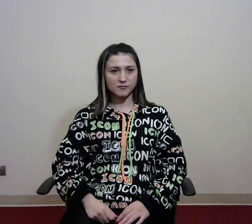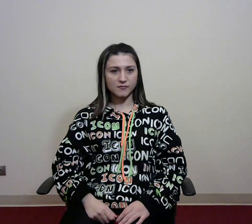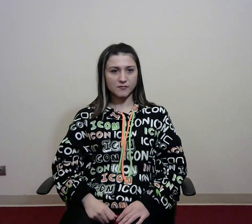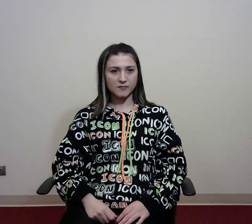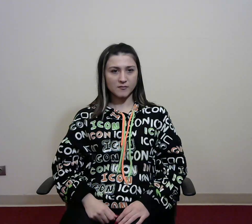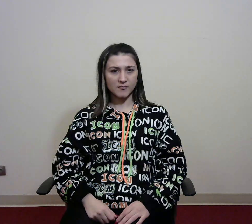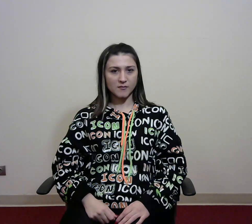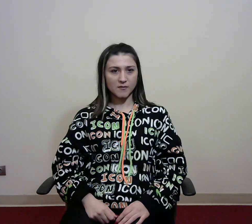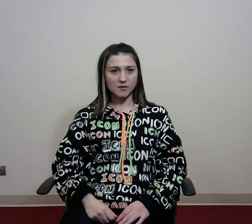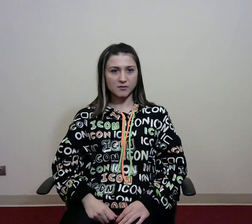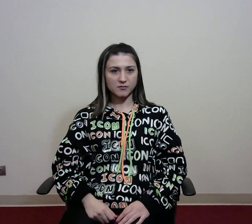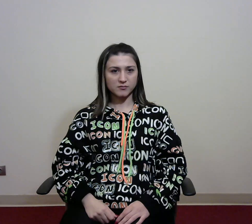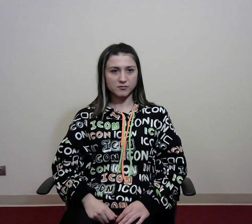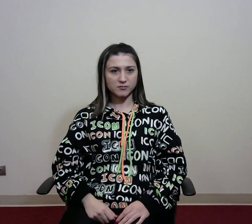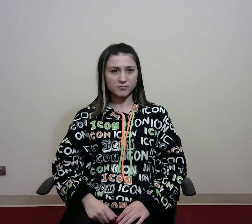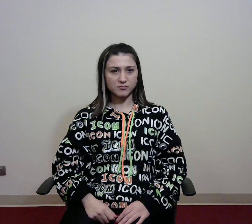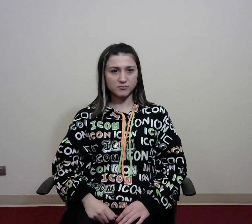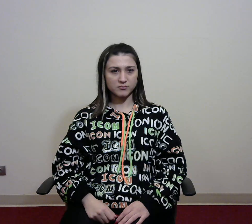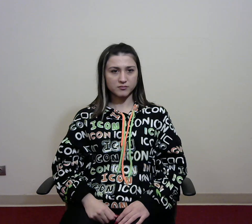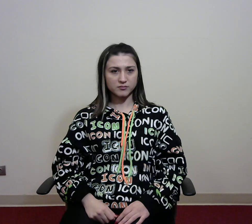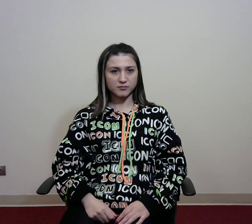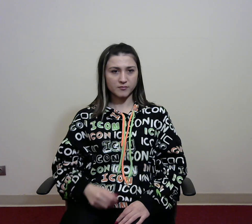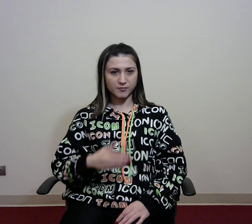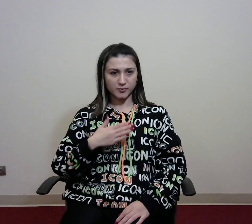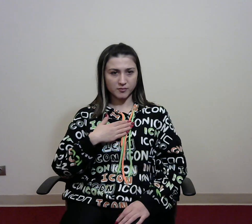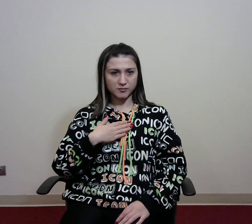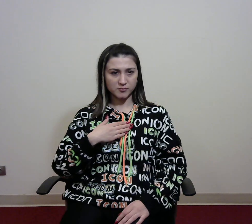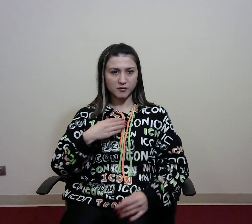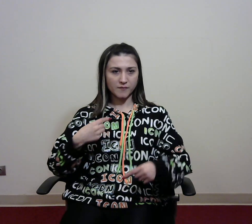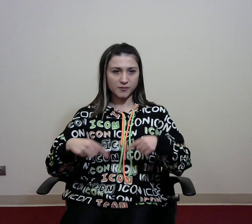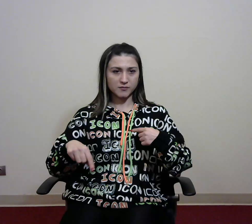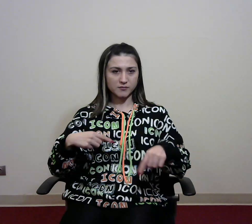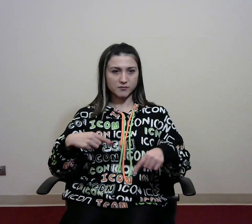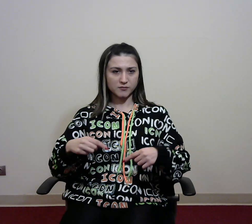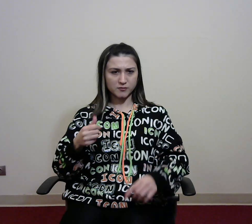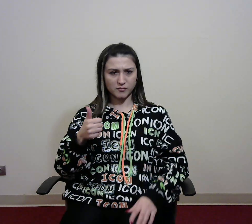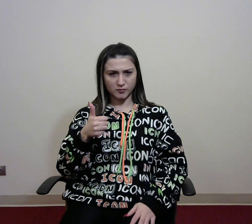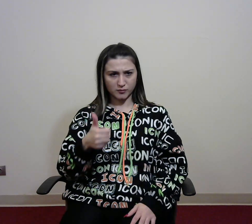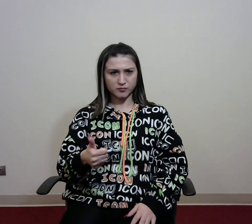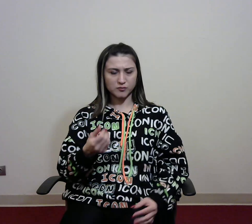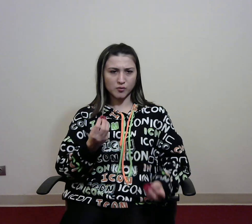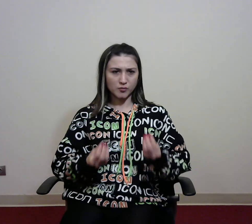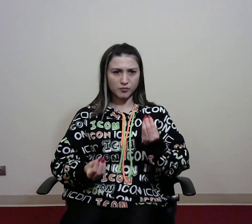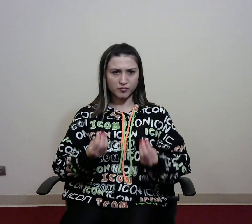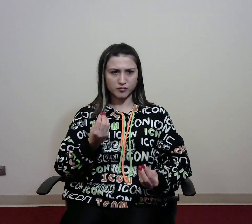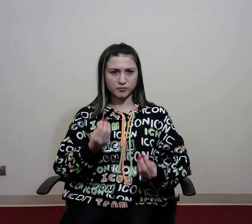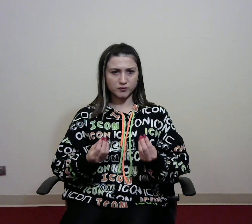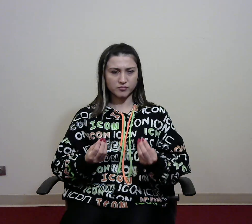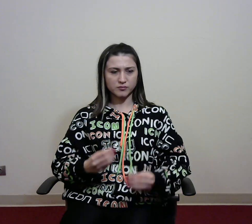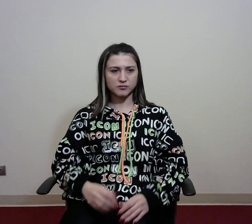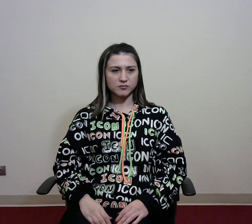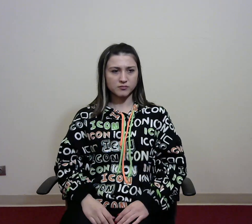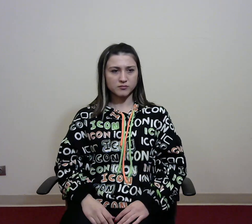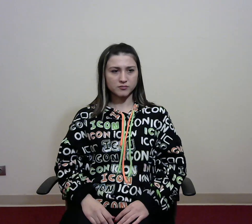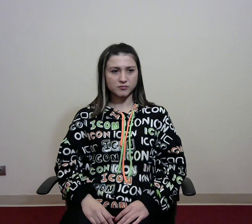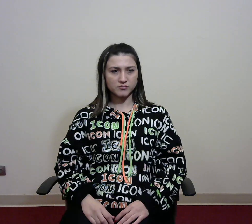Mən futbolu yaxşı oynayıram